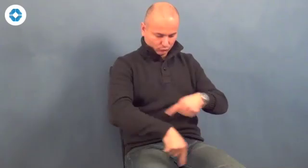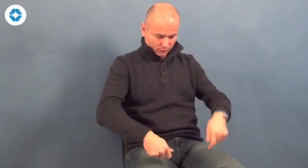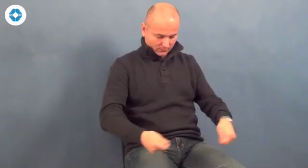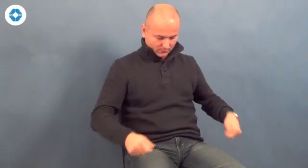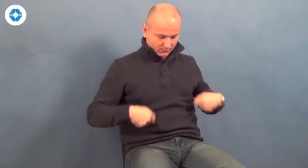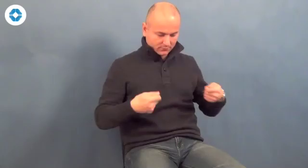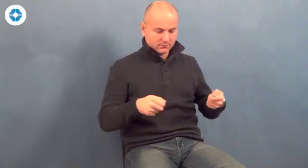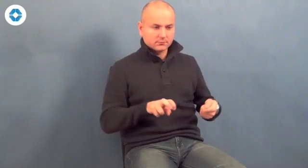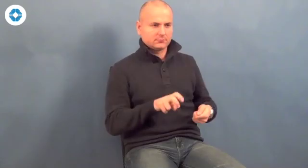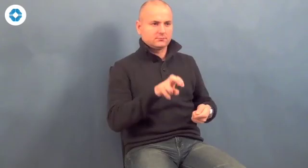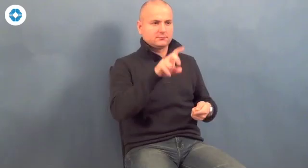Wchodzi na górę po drabinie.